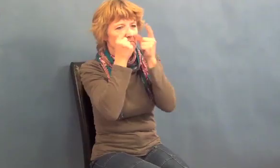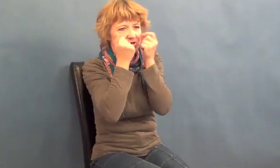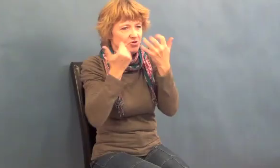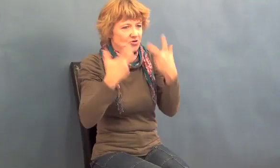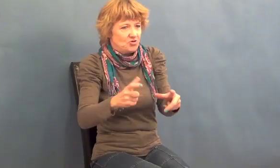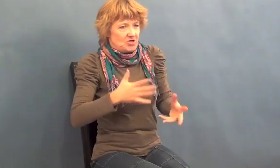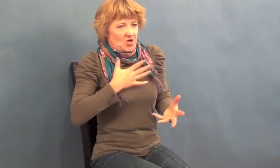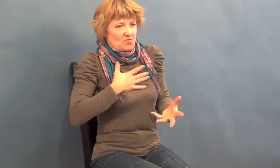"Nic nie czułeś."